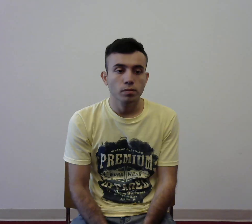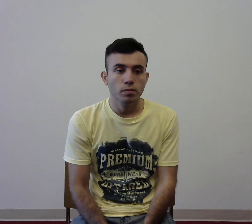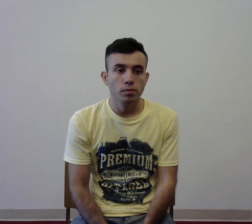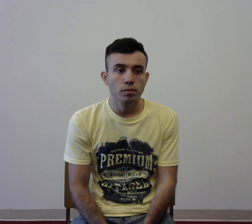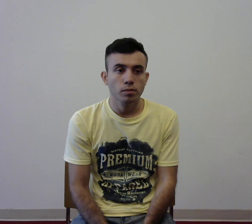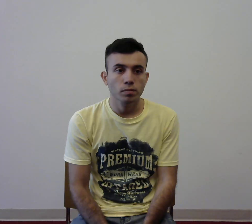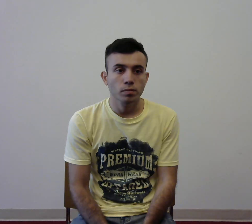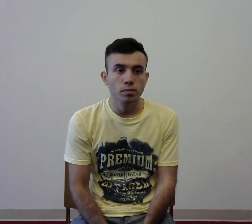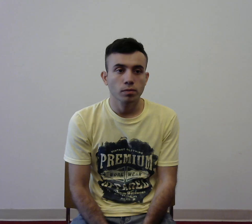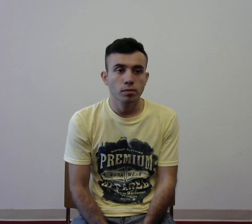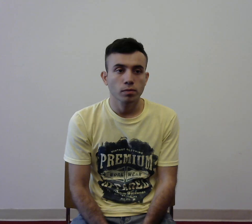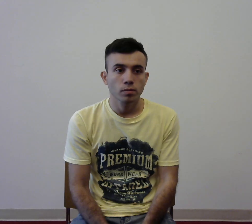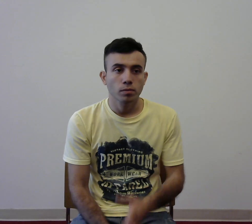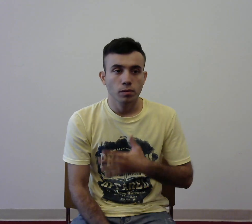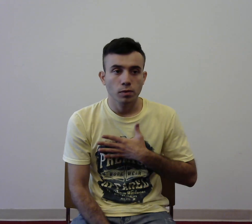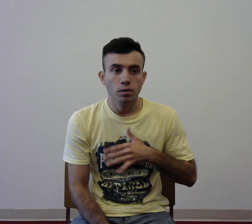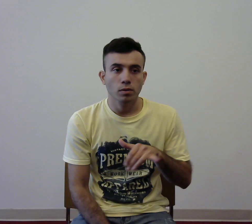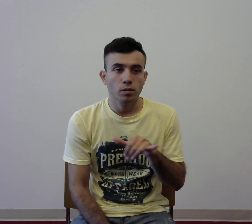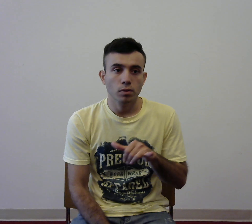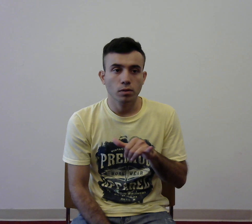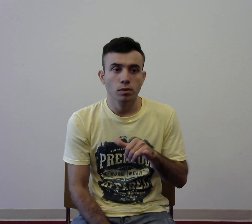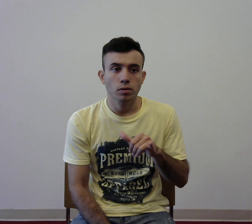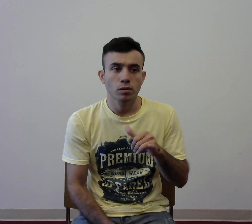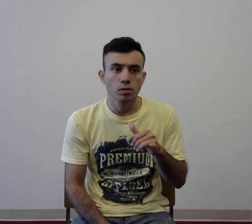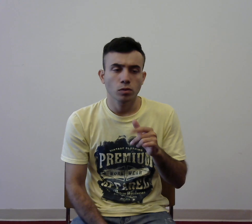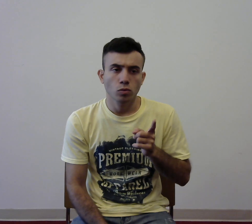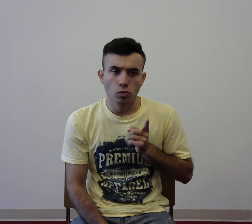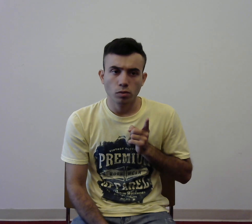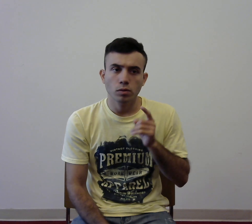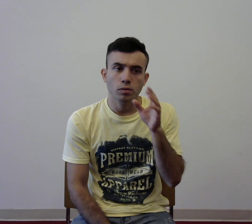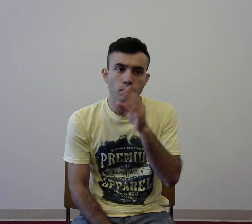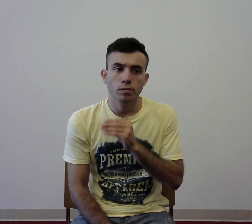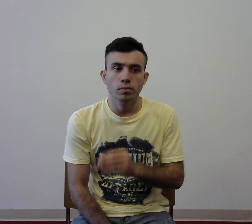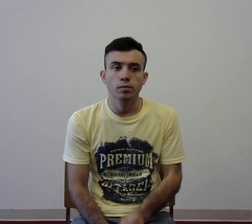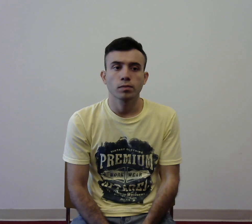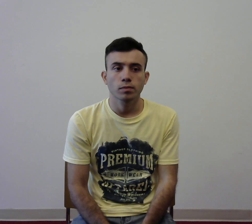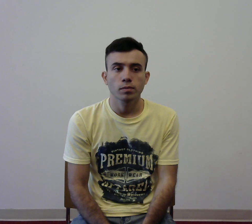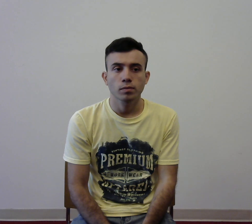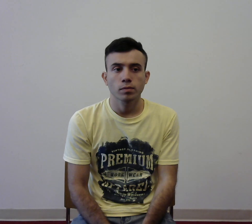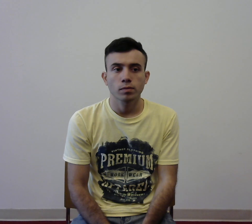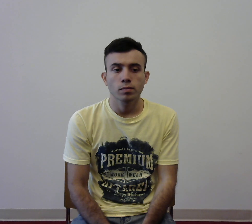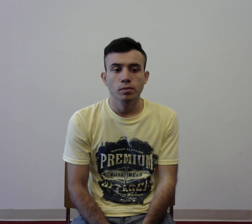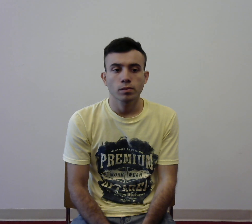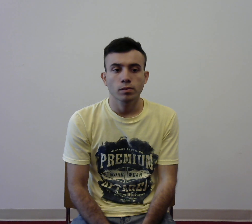Mən harda gözləyə bilərəm?